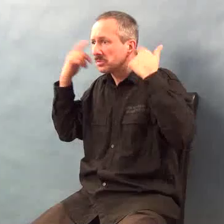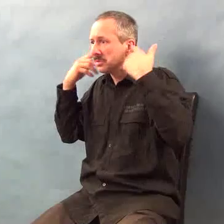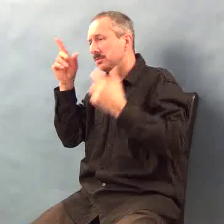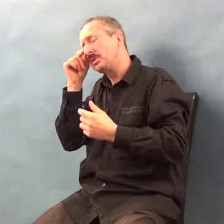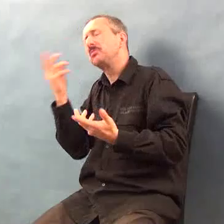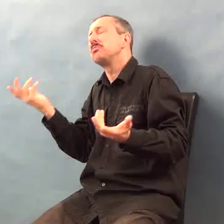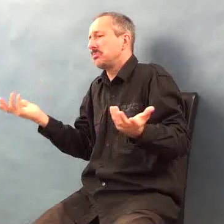Spał i o niczym nie wiedział.